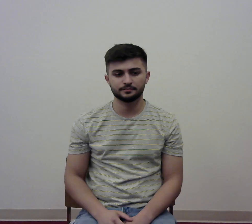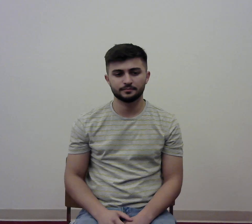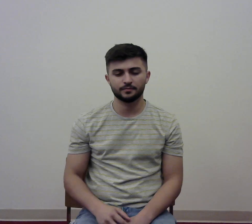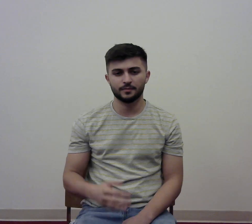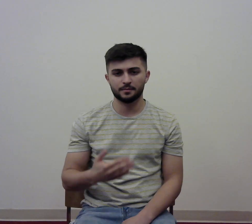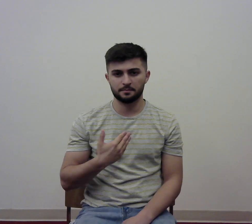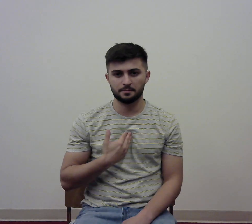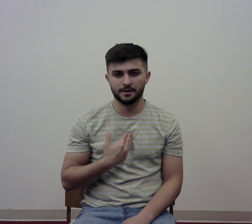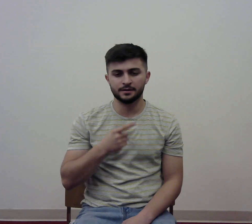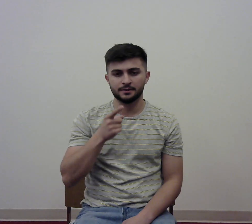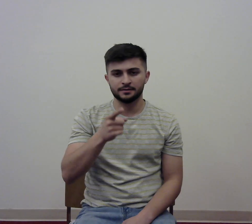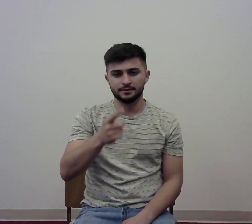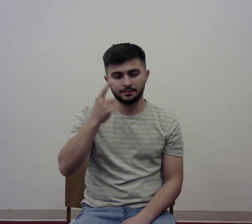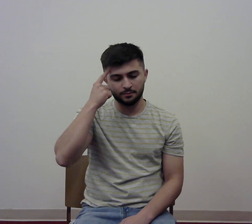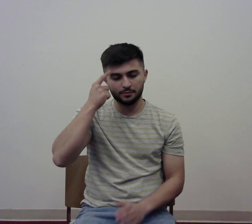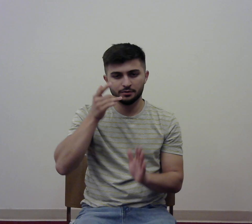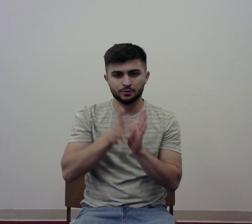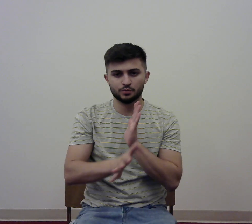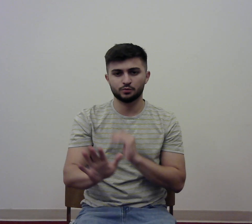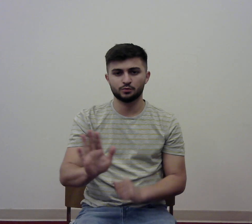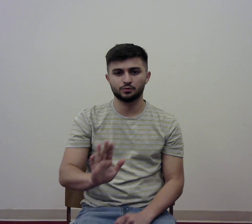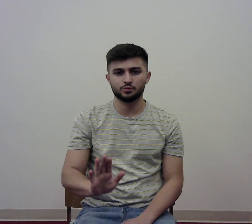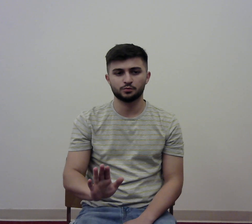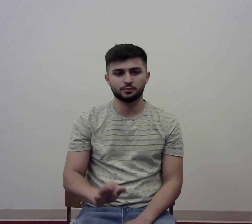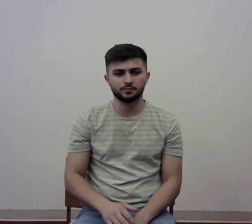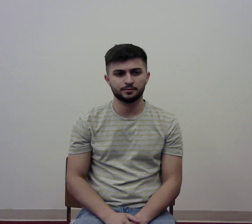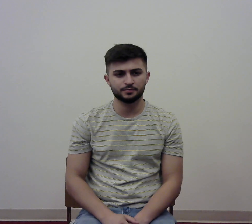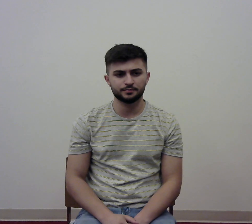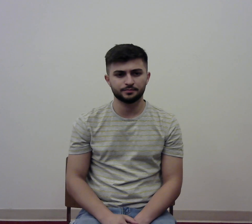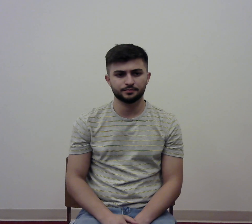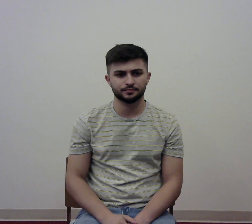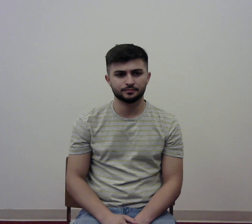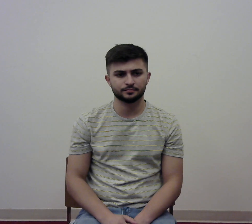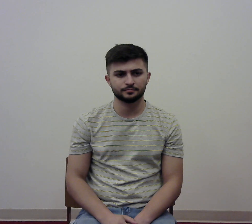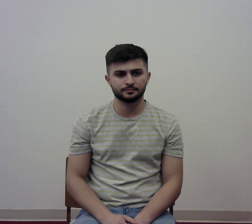Mən sizi başa düşmürəm